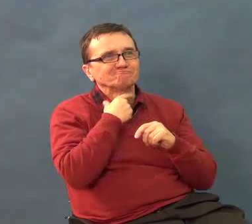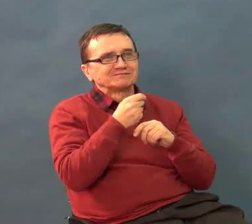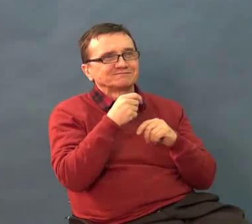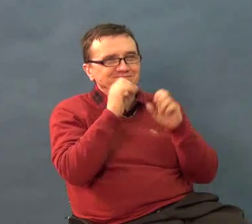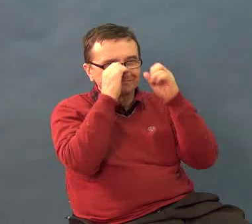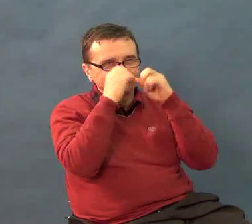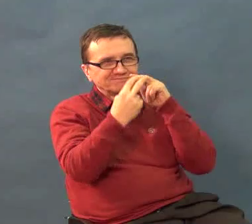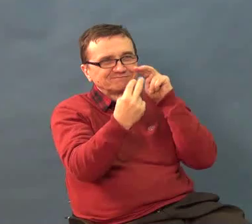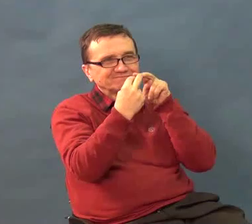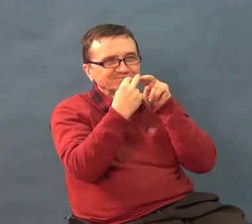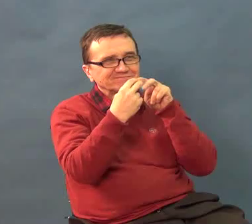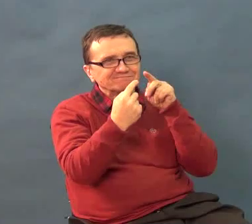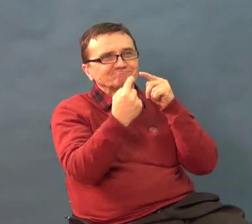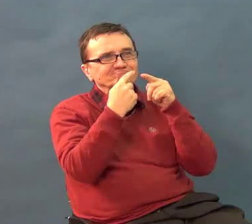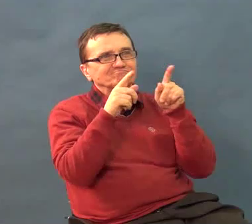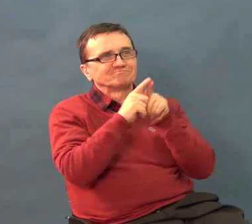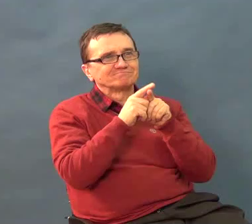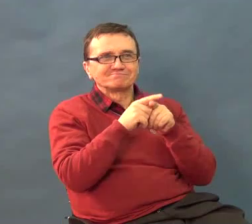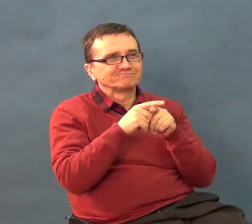Patrzą na siebie nawzajem przez lornetki.